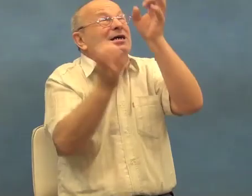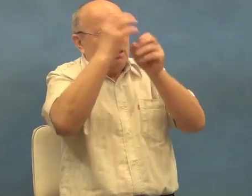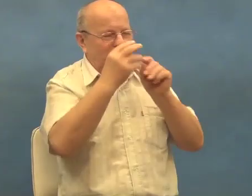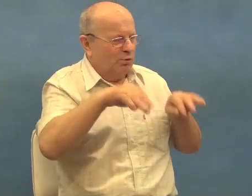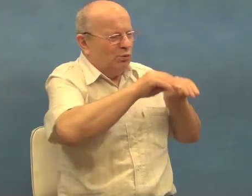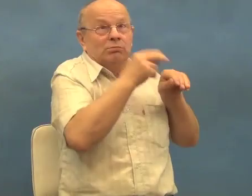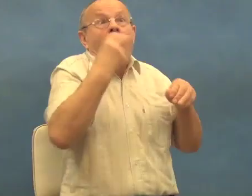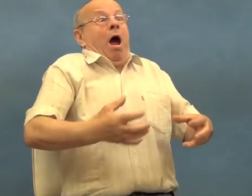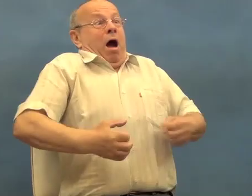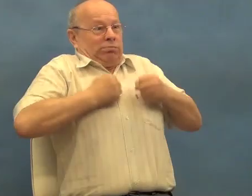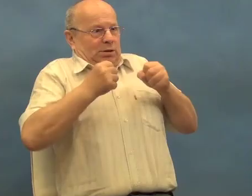Zobaczył coś, przestraszył się i uciekł.